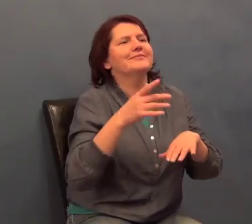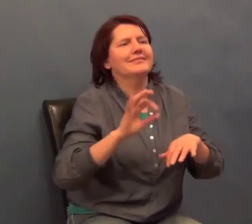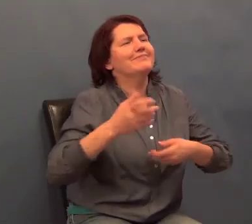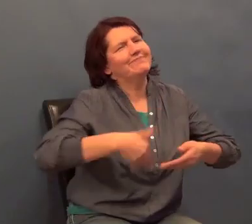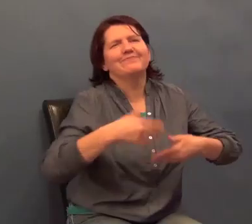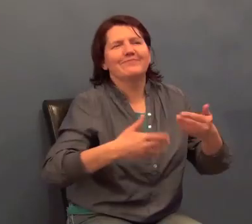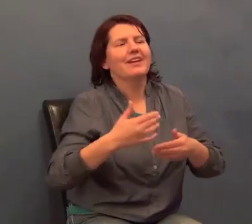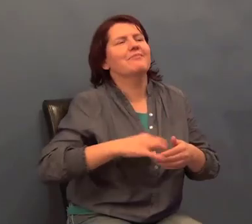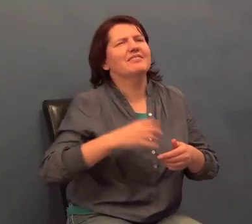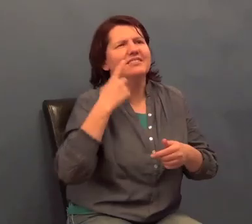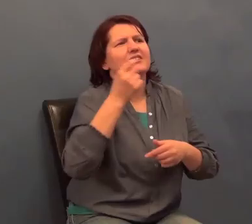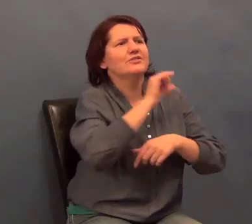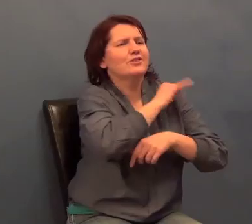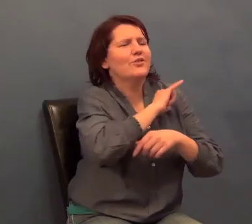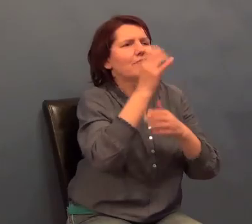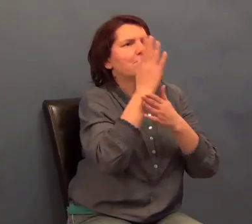Pojawia się Charlie Chaplin. Pani zauważa, że szkło jest rozbite.